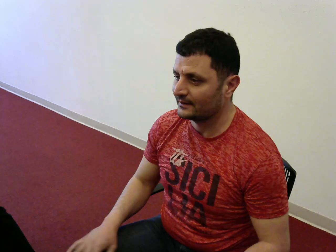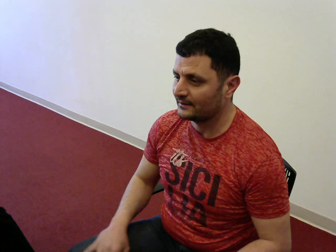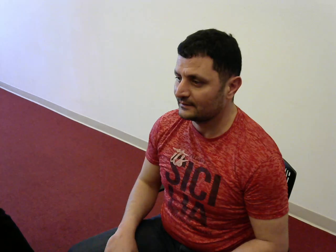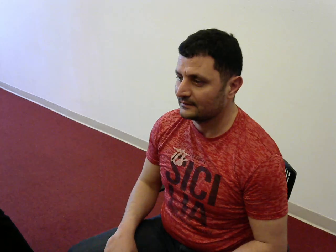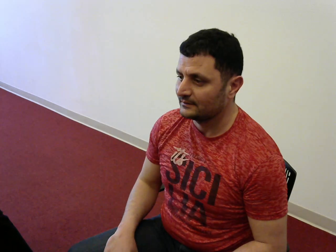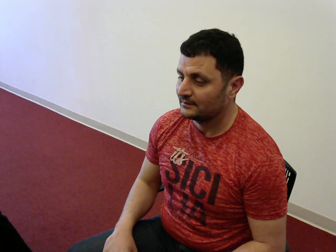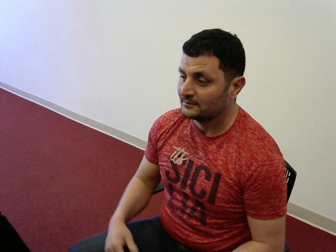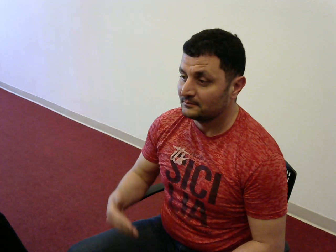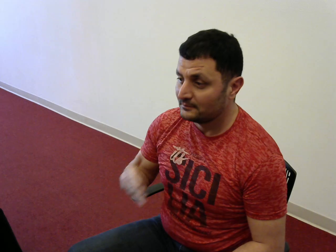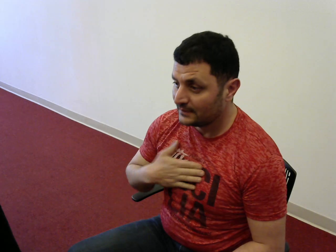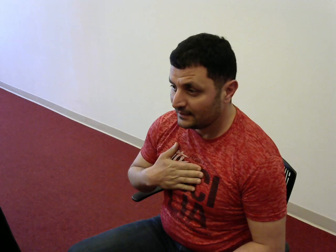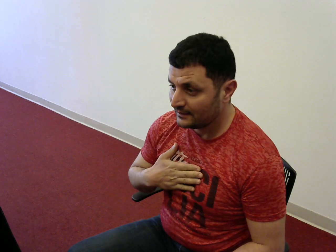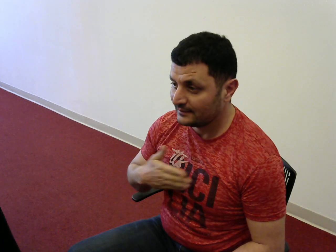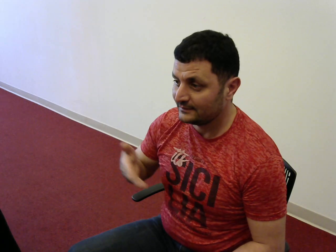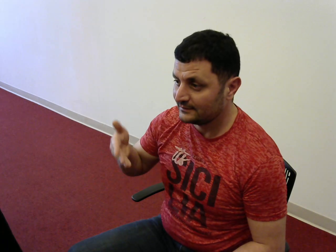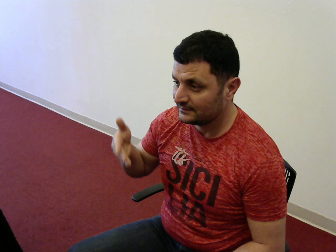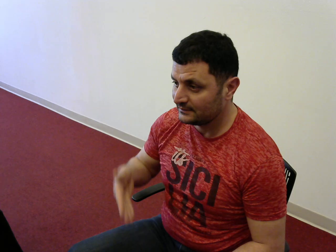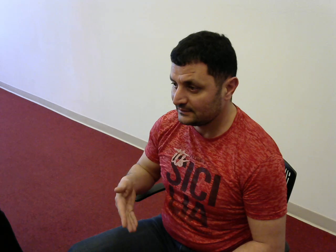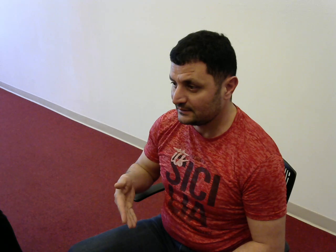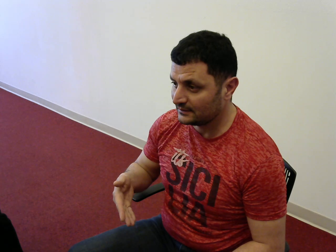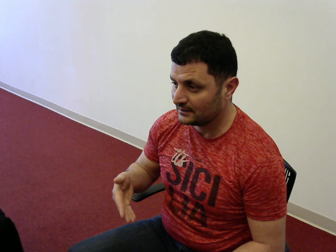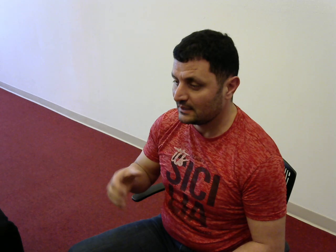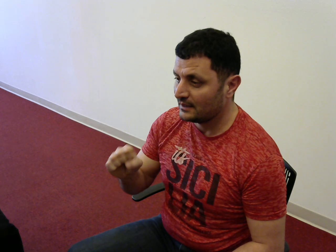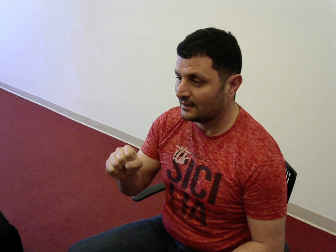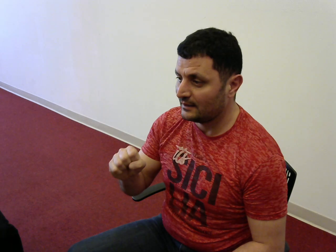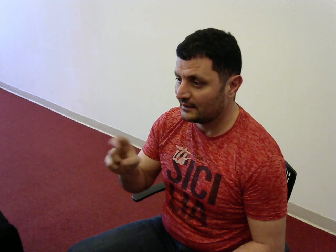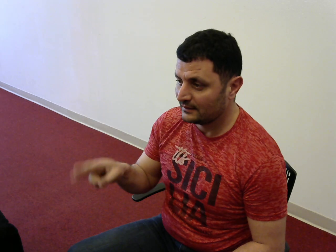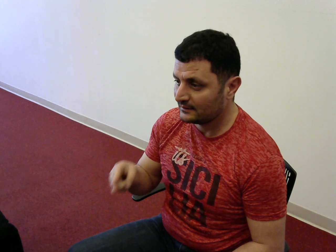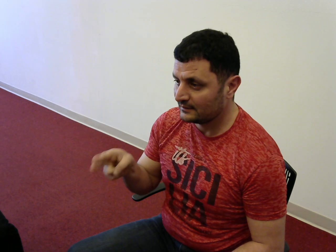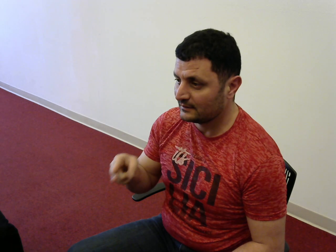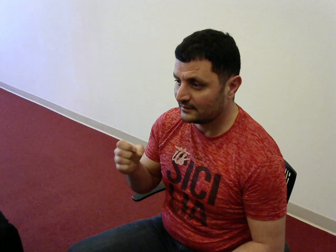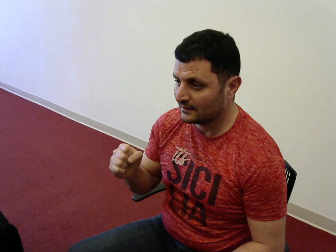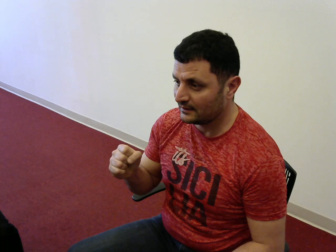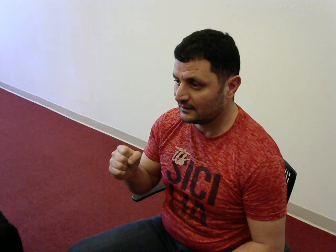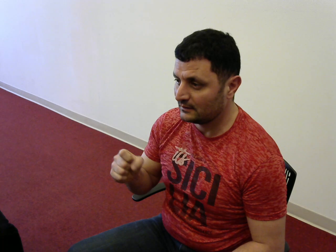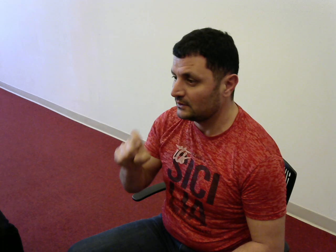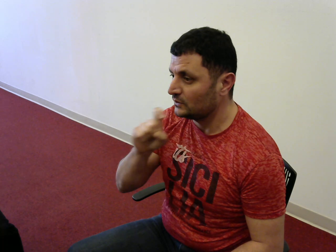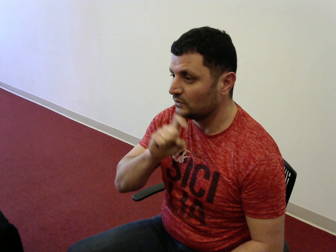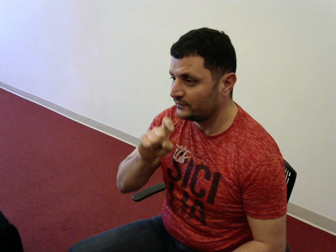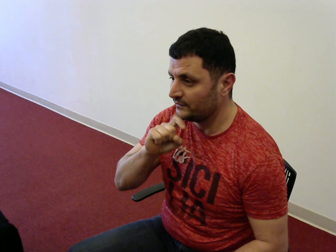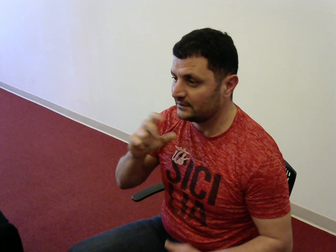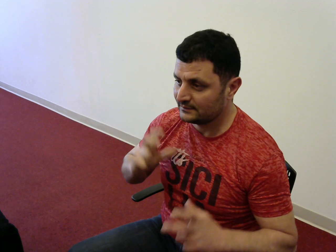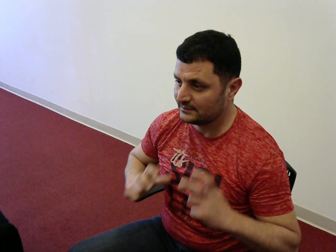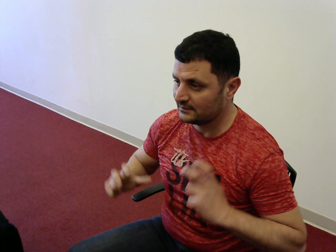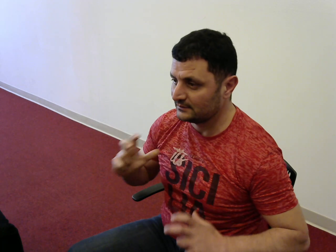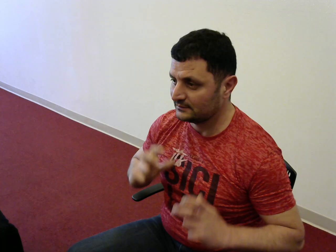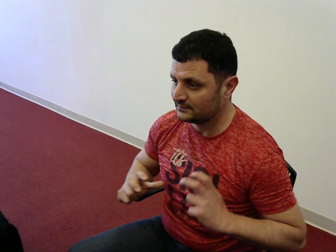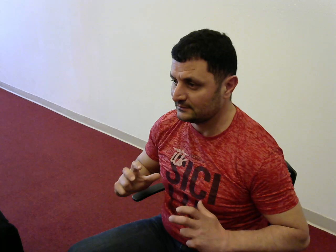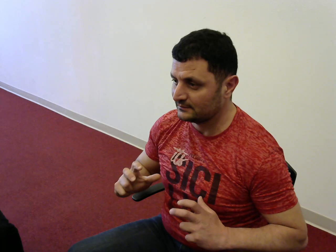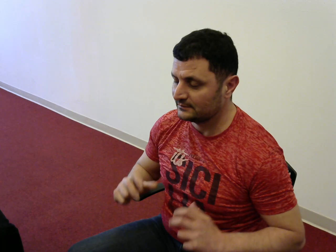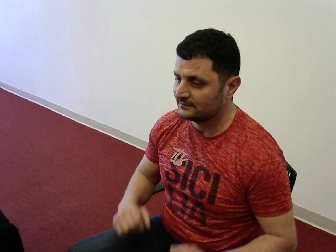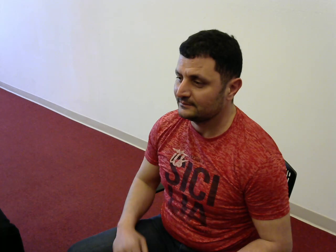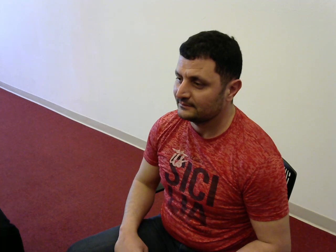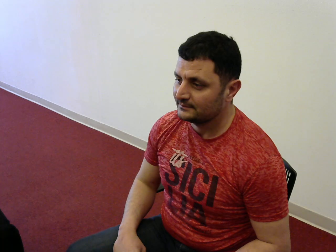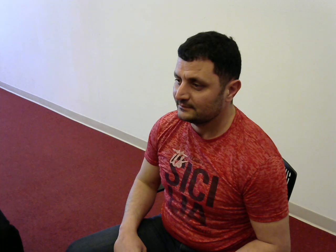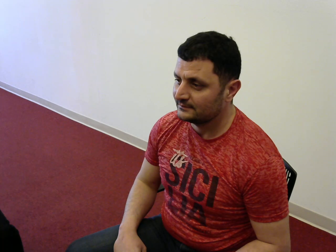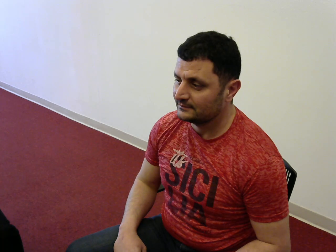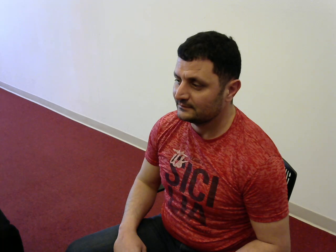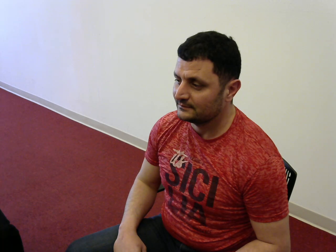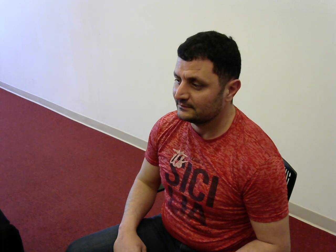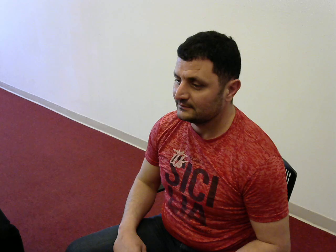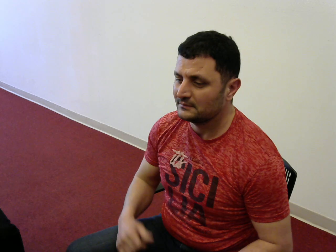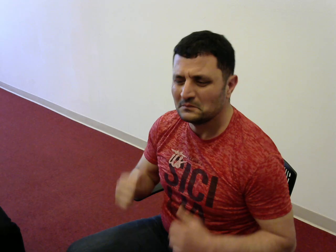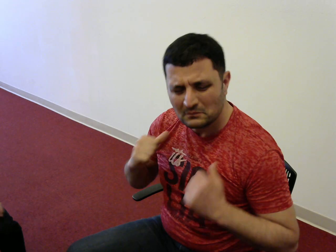Mən indi ADA universitetindəyəm